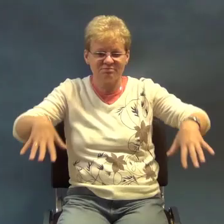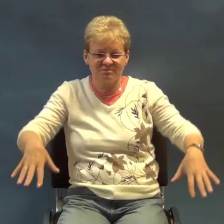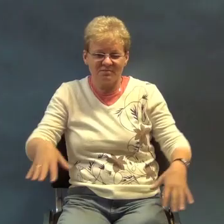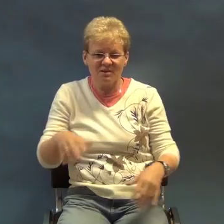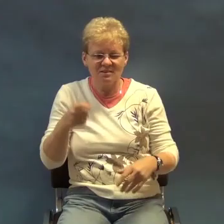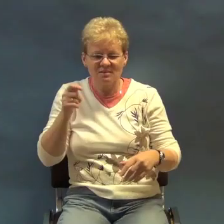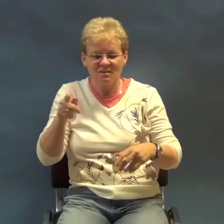A ten głuchy: Aha.